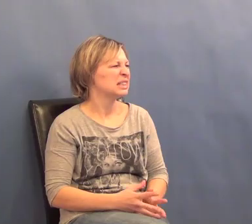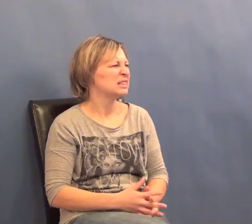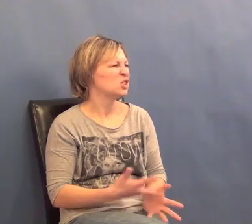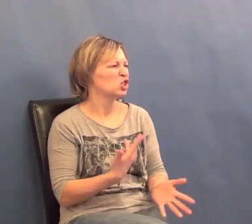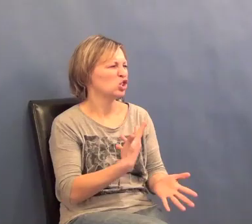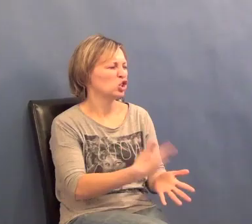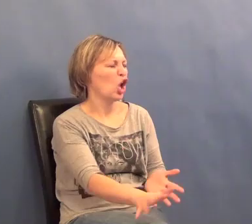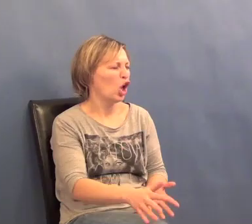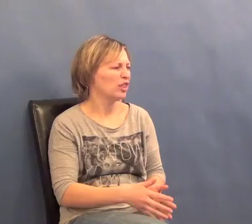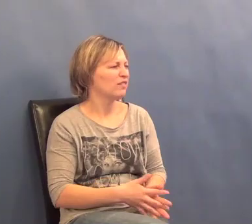Szkoda.